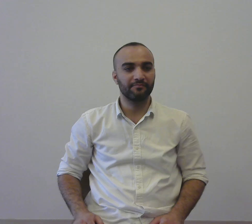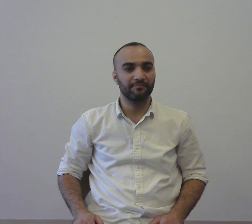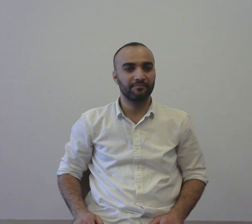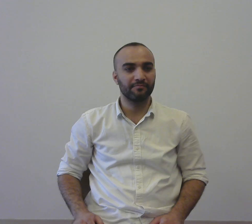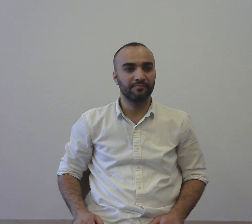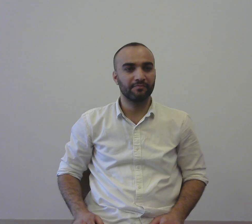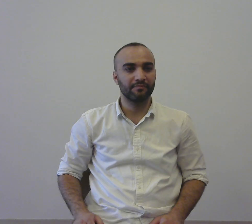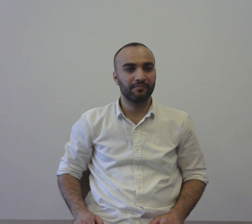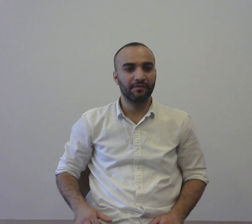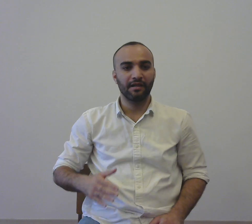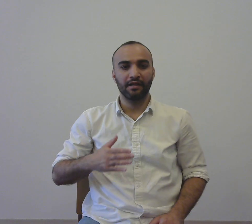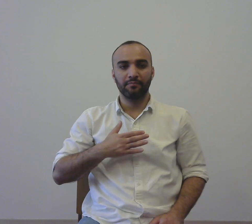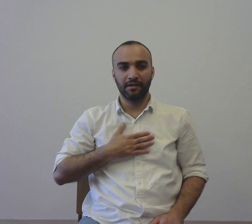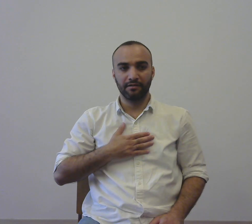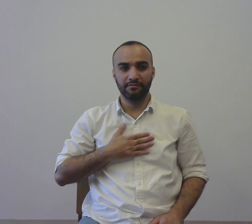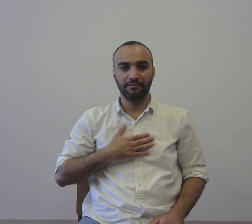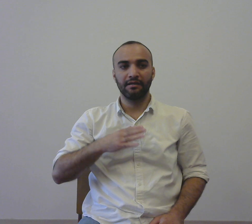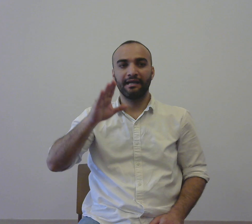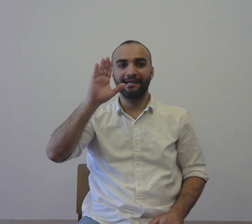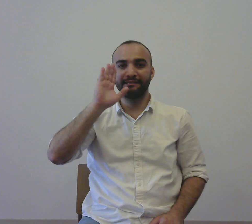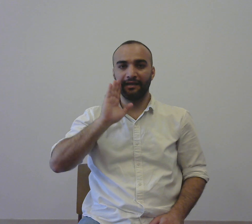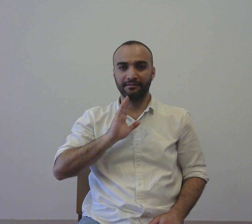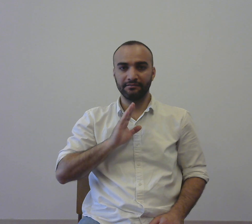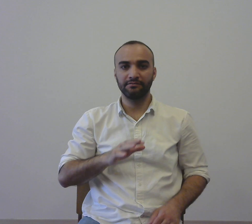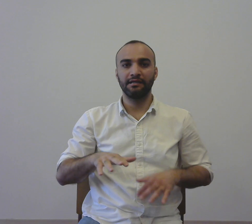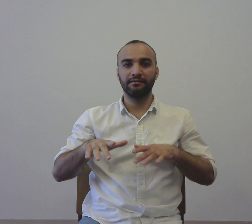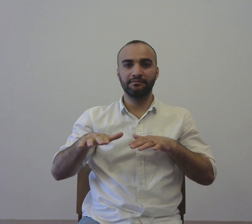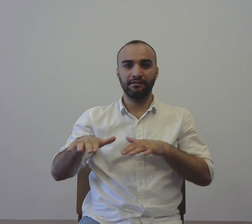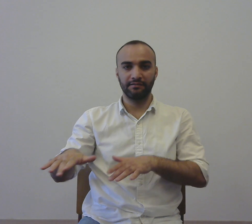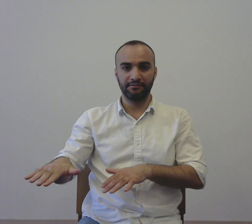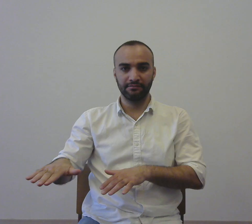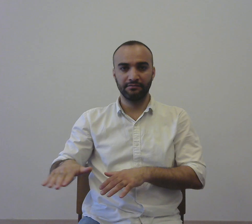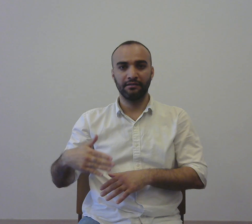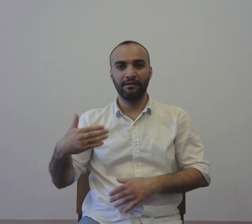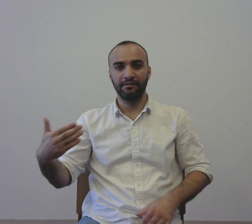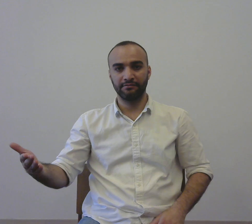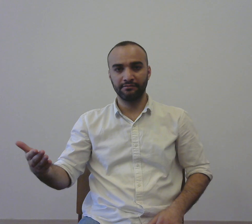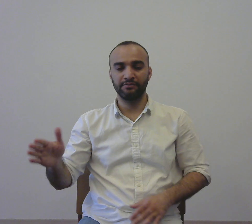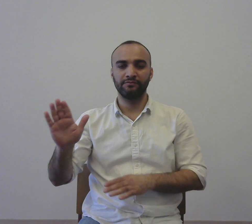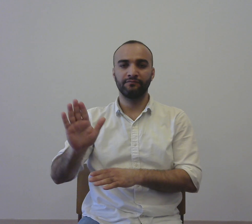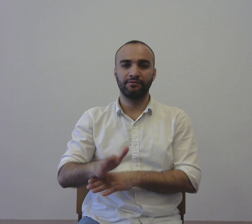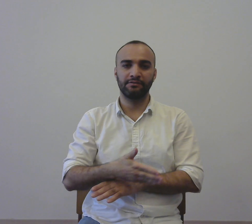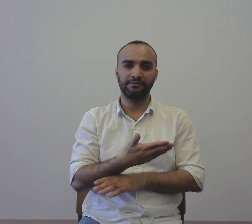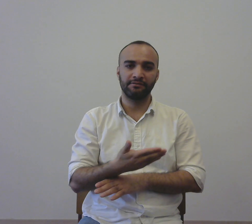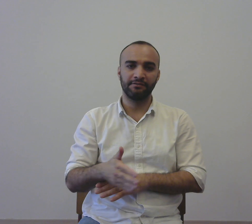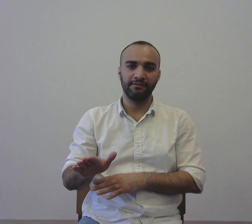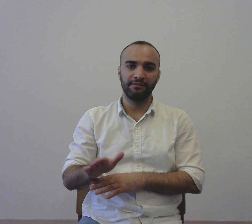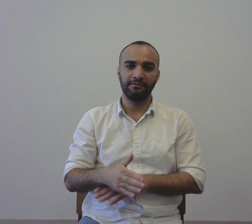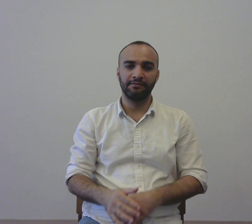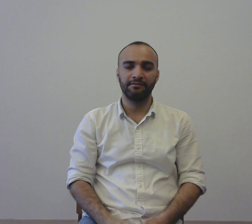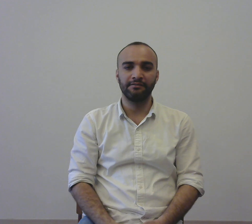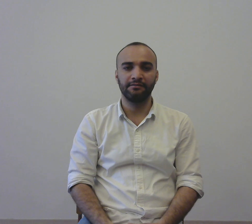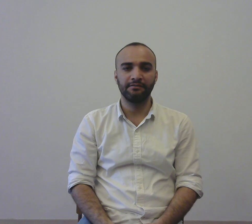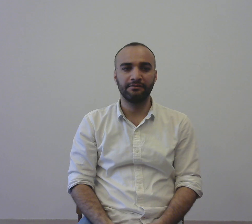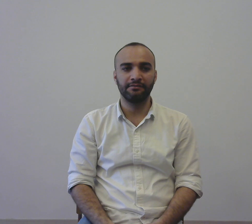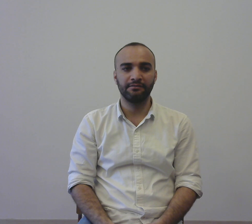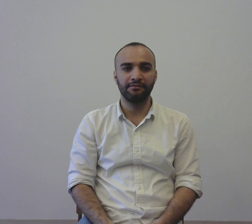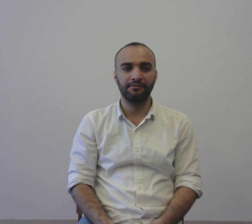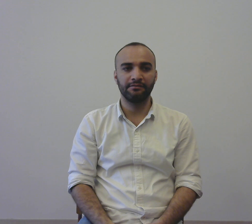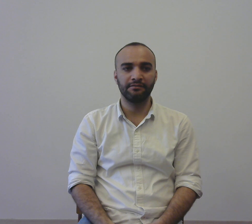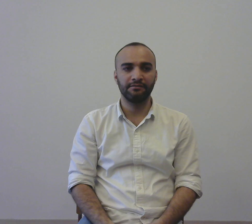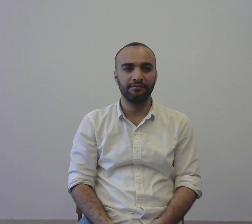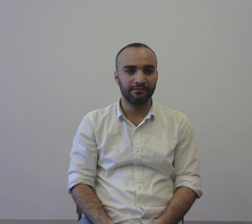Mən səhərlər dənizin kənarında gəzirəm